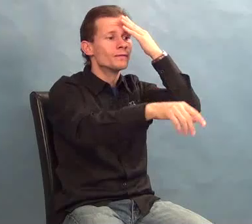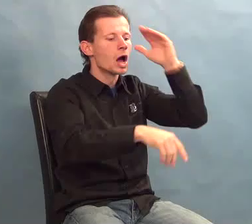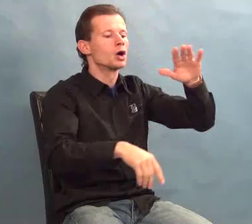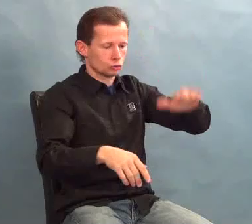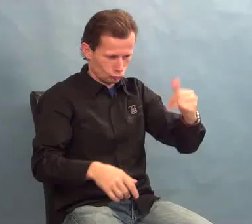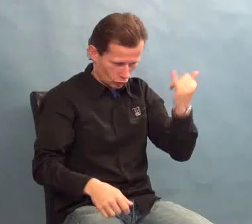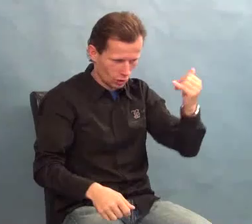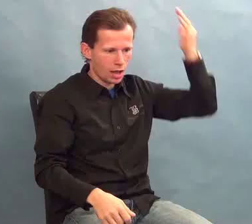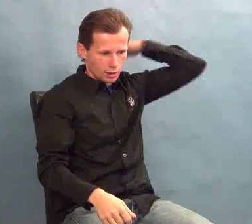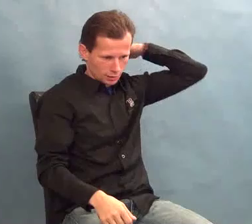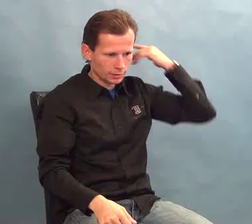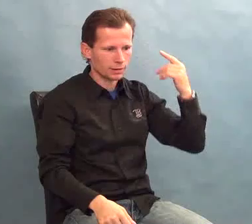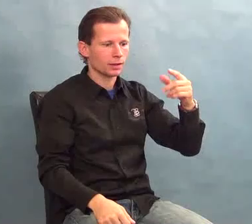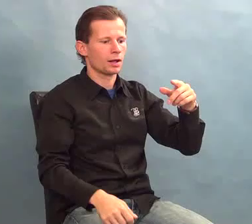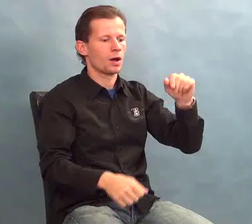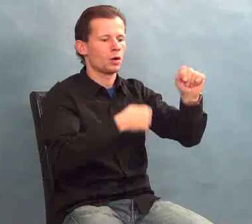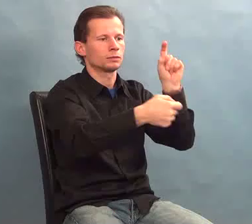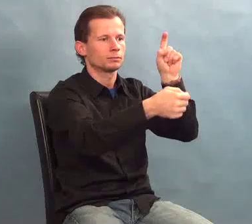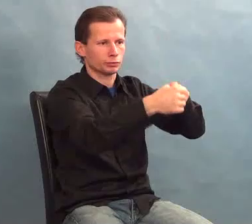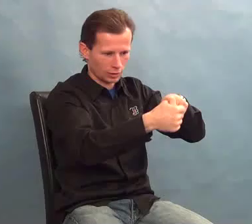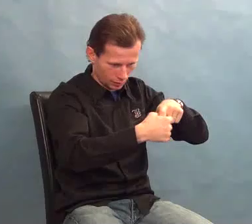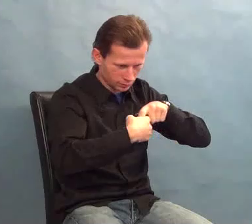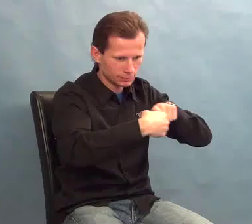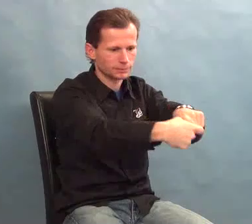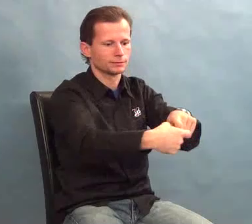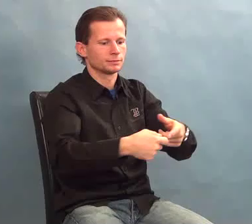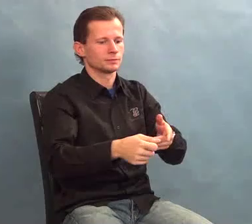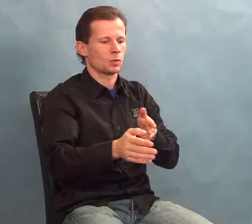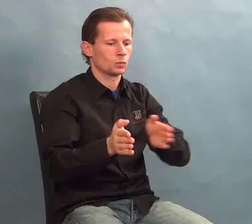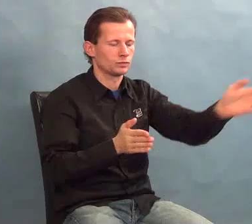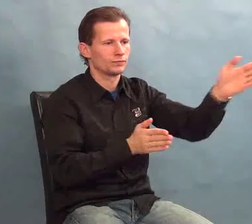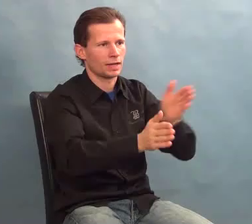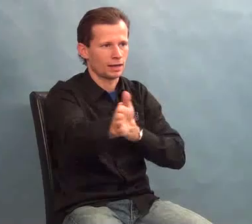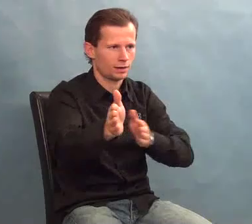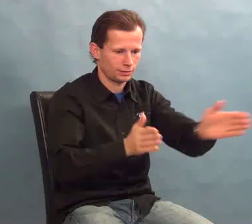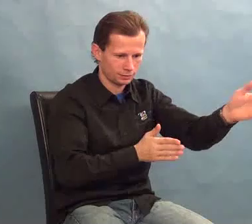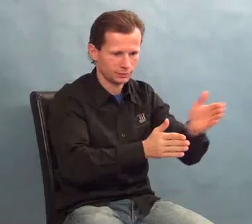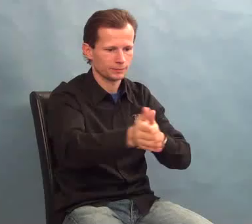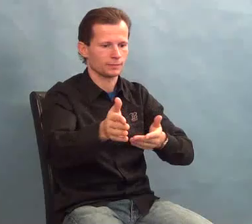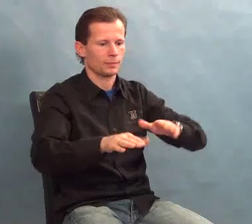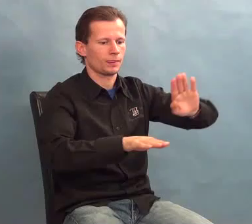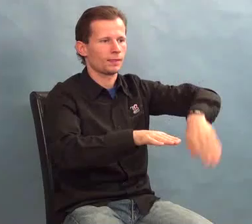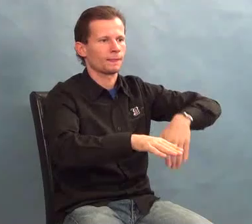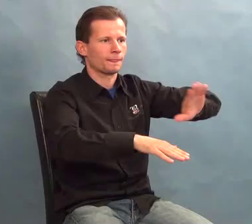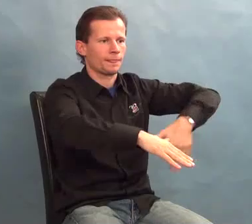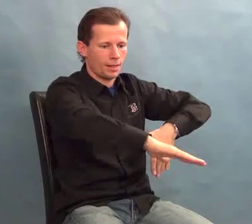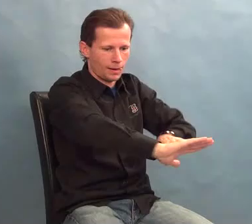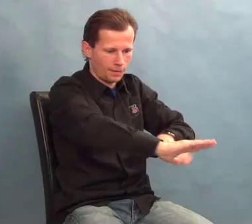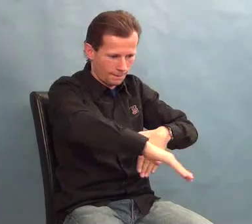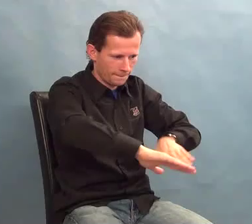Dzieci z tyłu to jest ok, przyczepa rowerowa ok, łyżwy oraz deskorolka też ok.